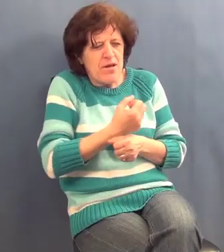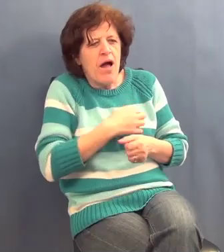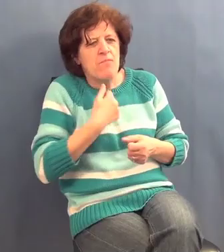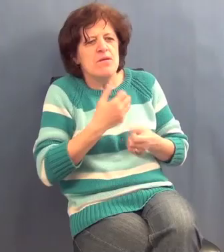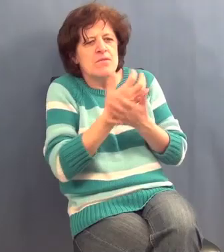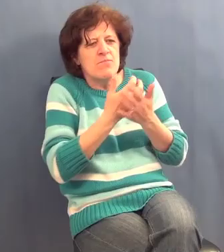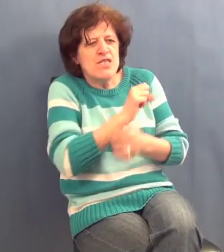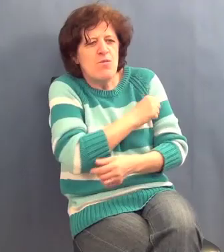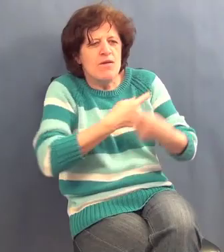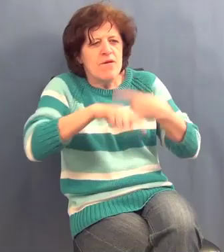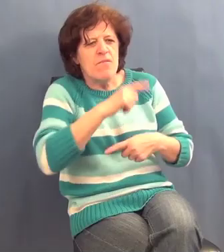Zarabiają, wymieniając szyby w oknach.